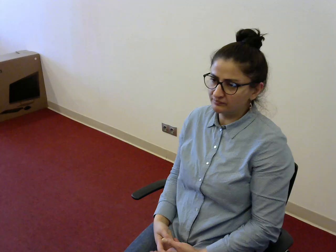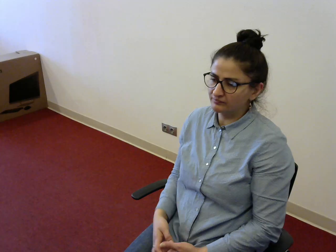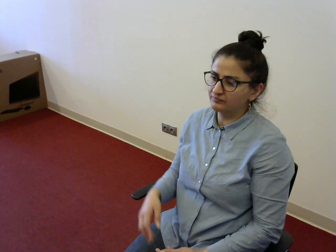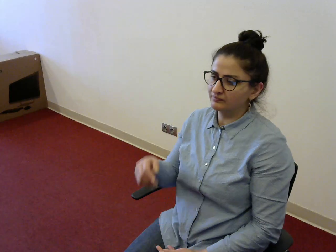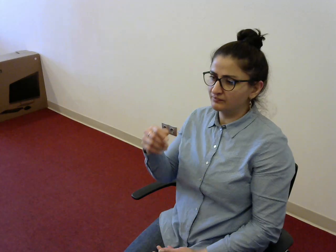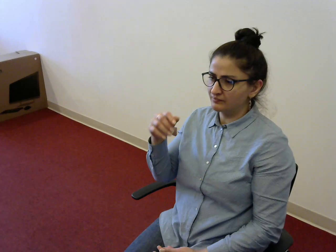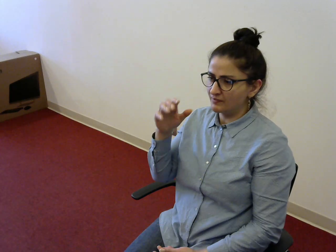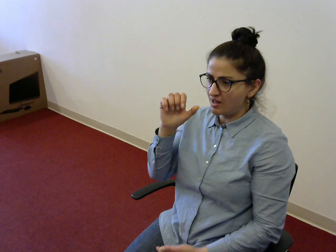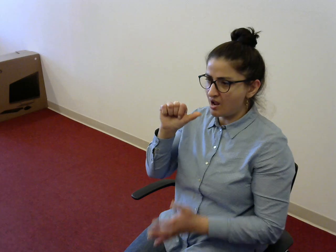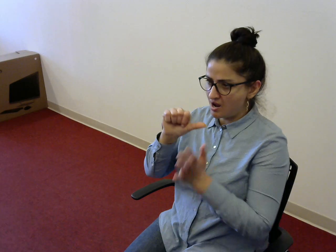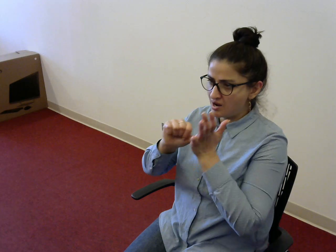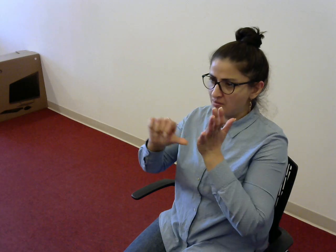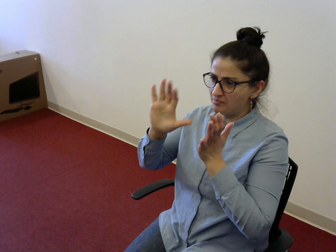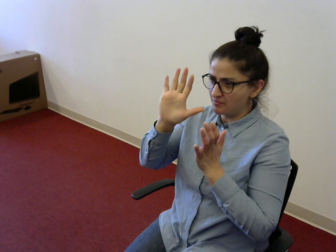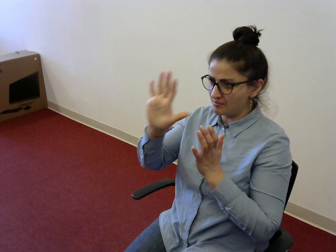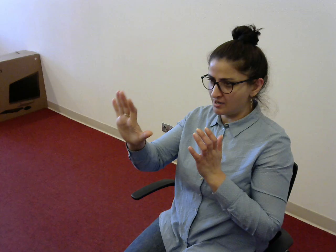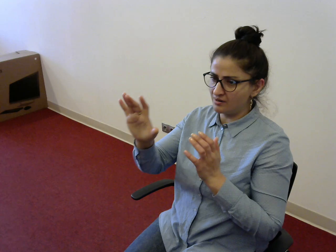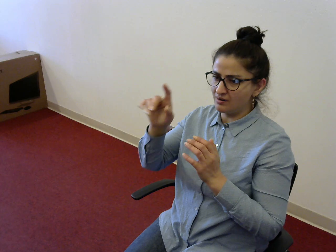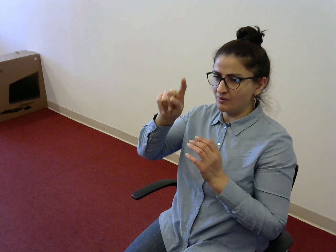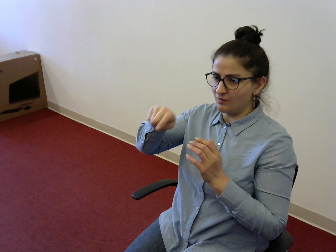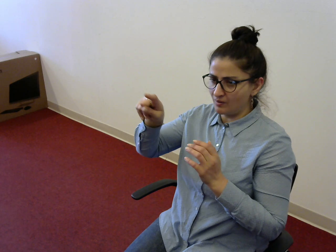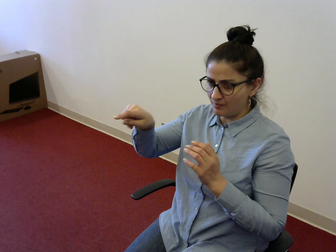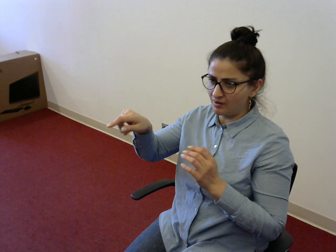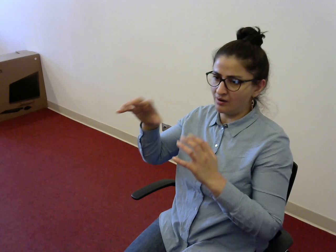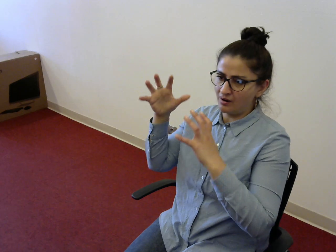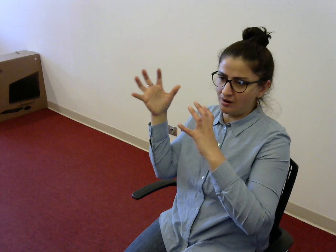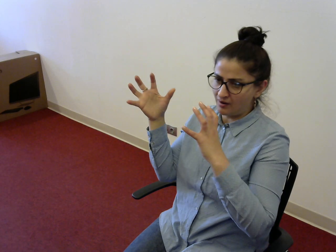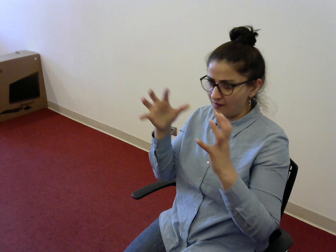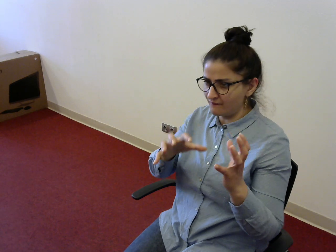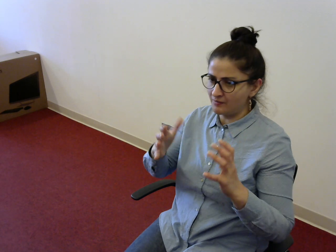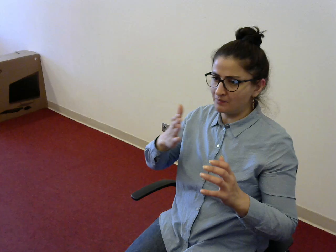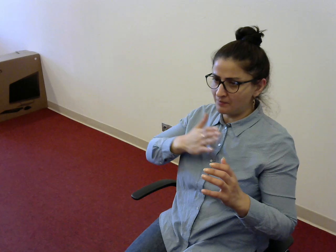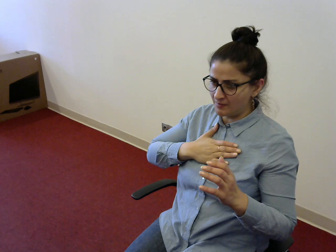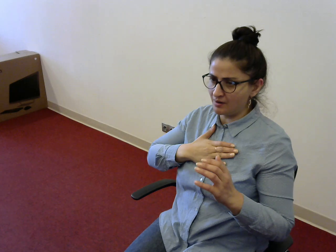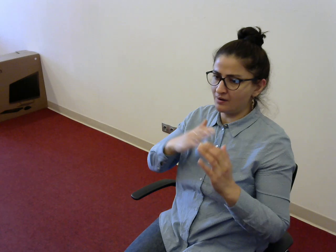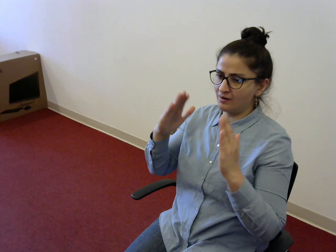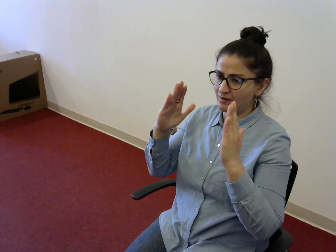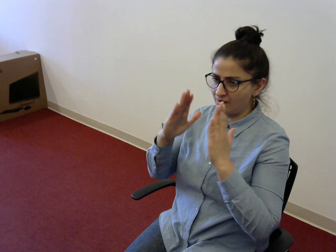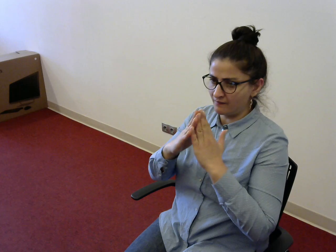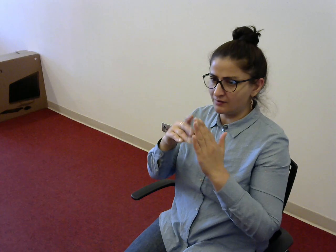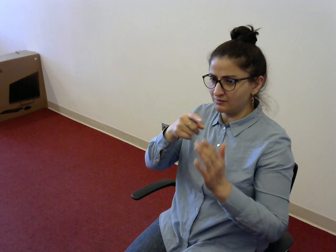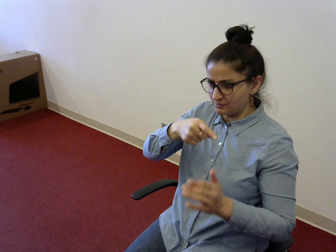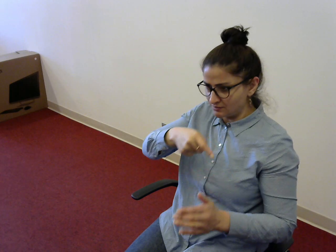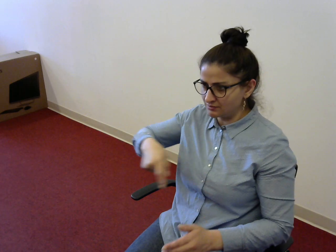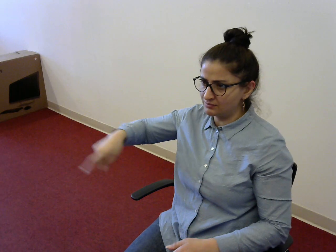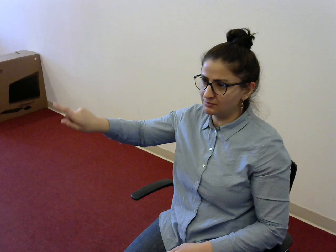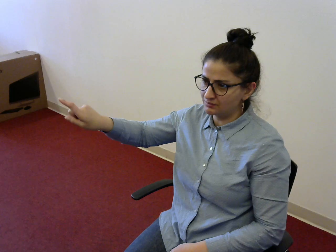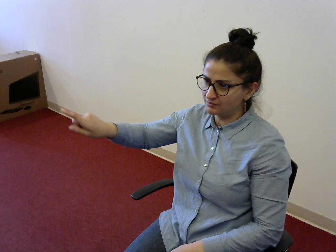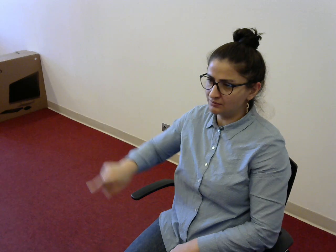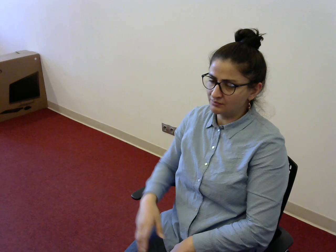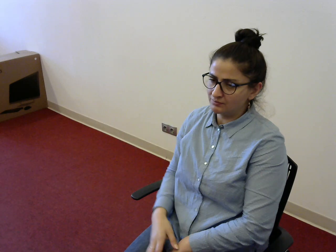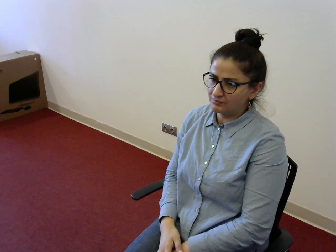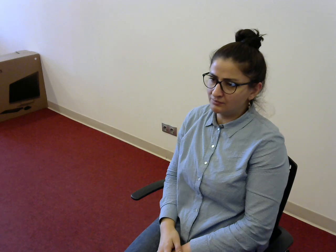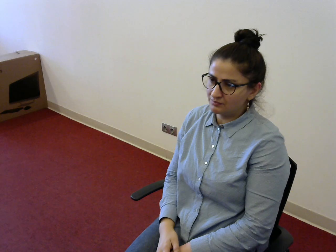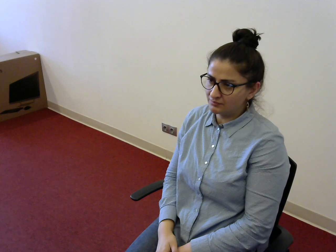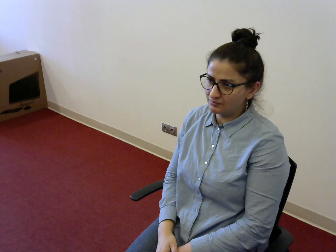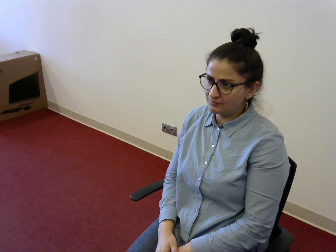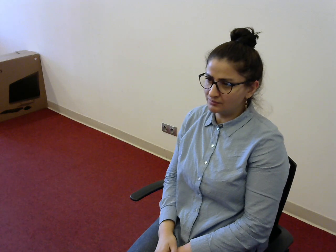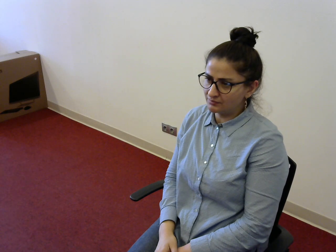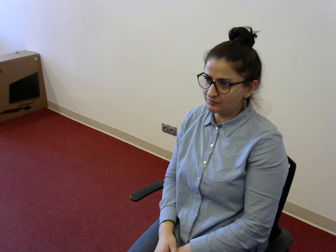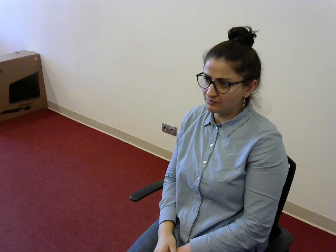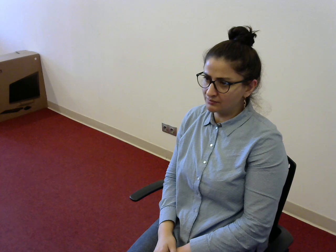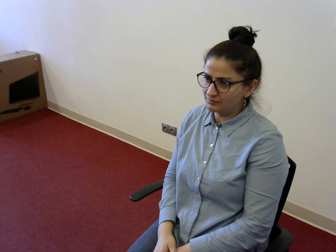65 saylı avtobus mənim evimə gedir